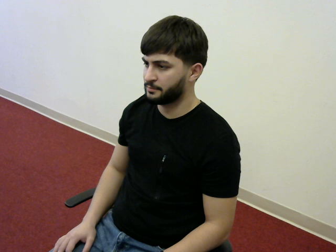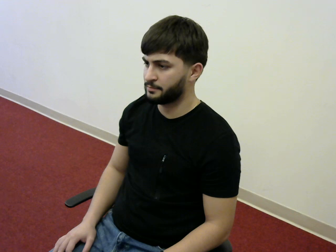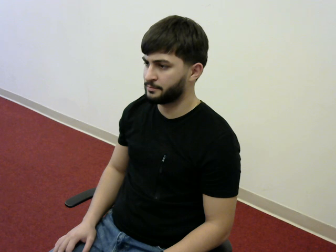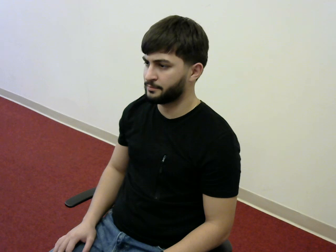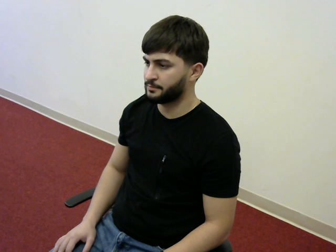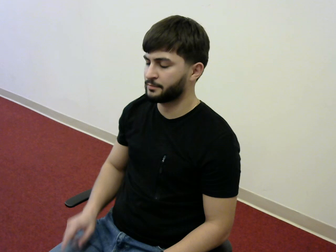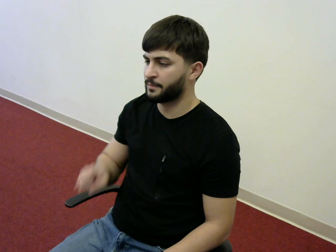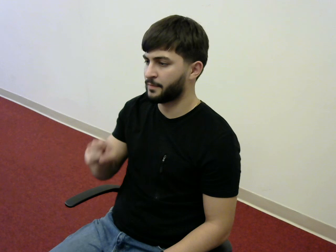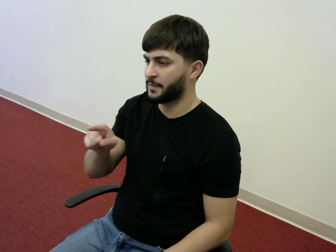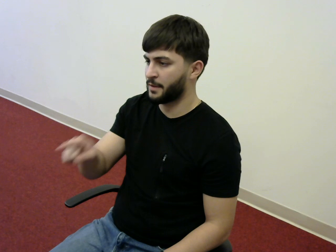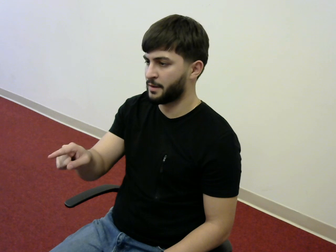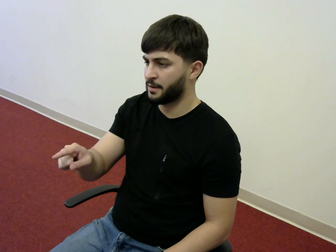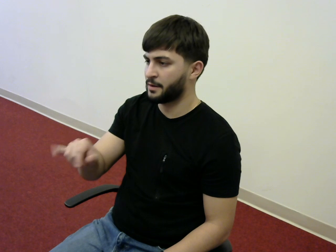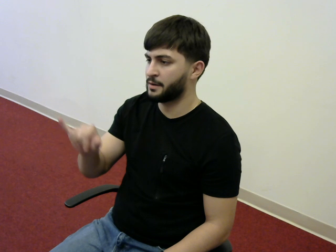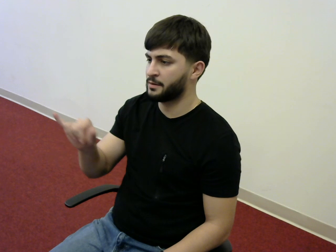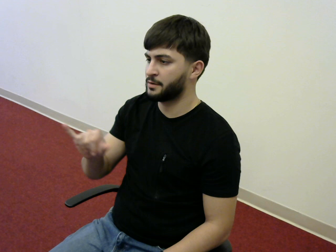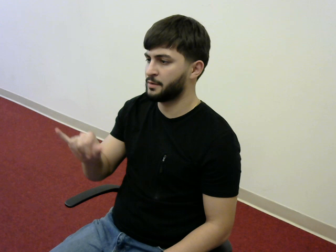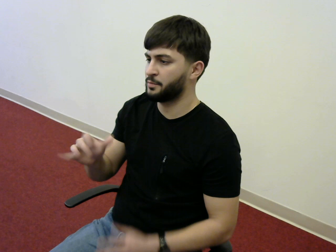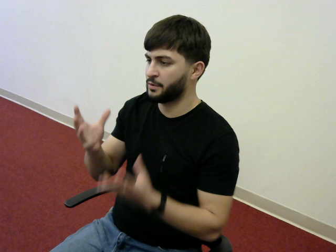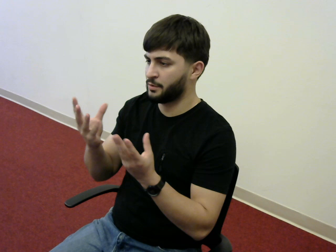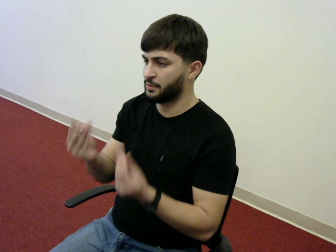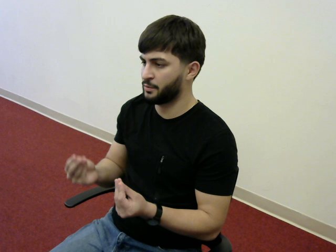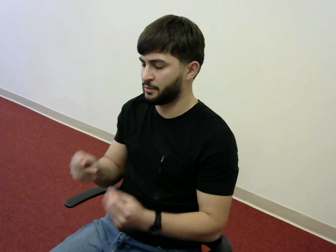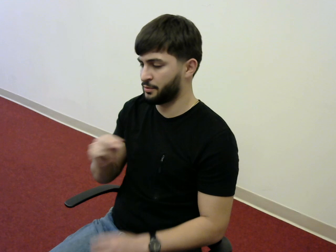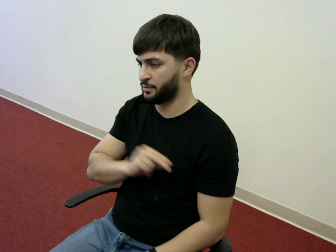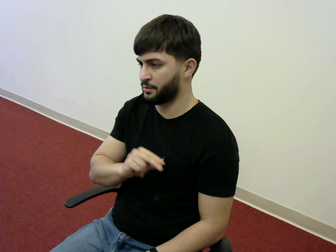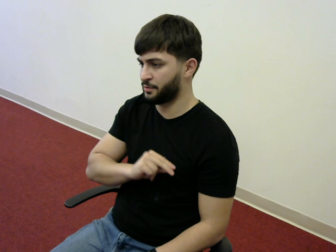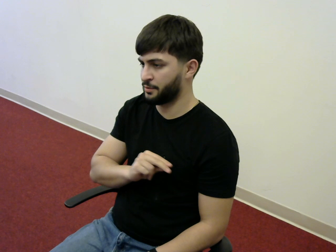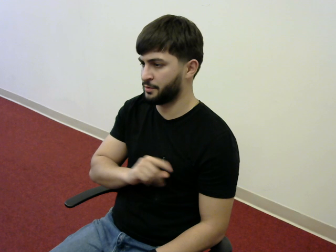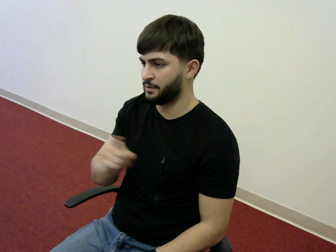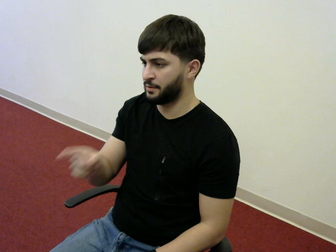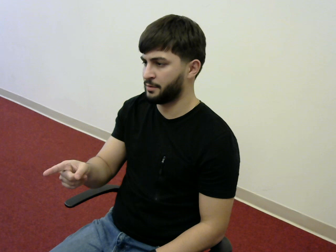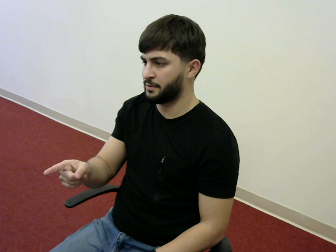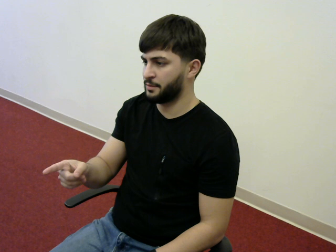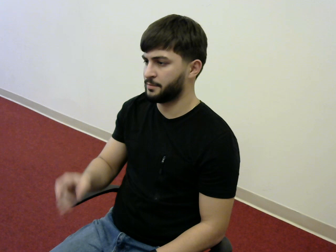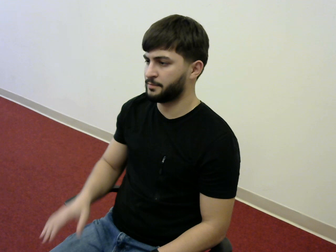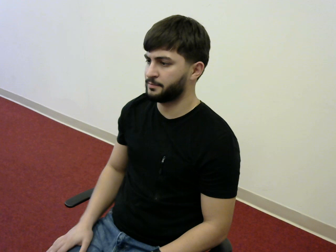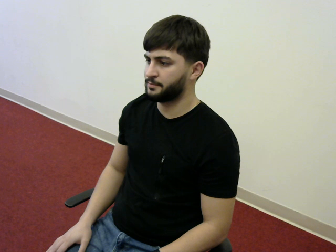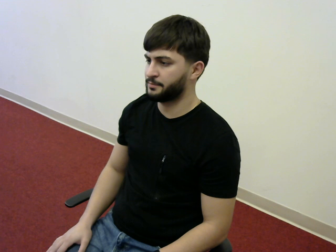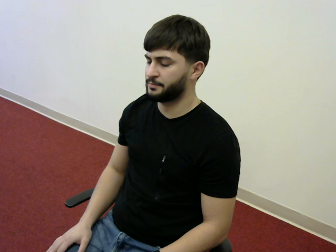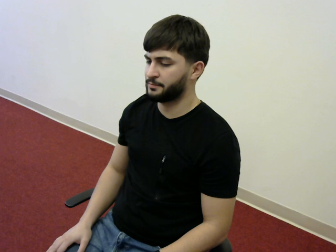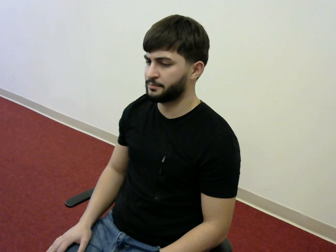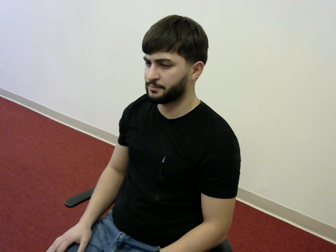Sən şənbə günü işləyirsən?